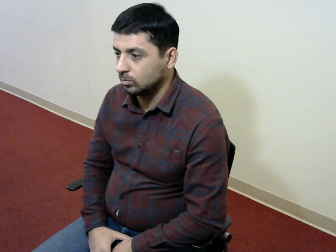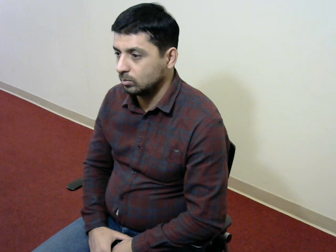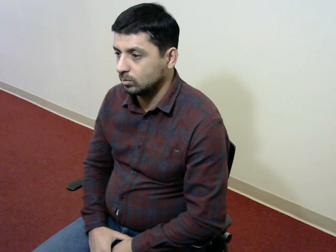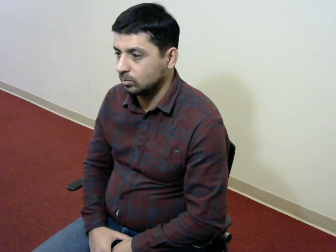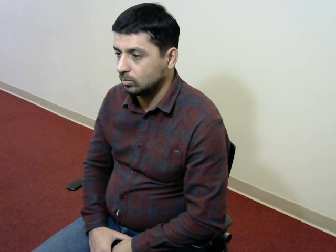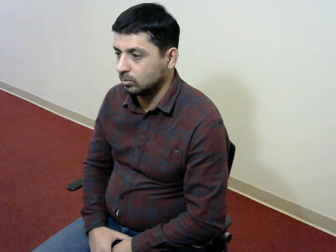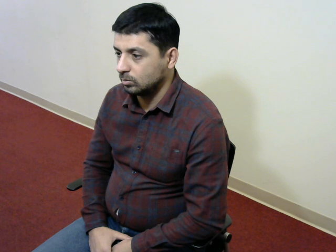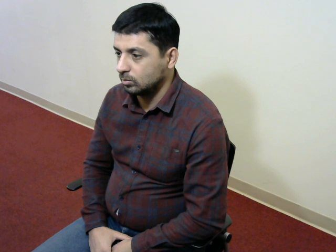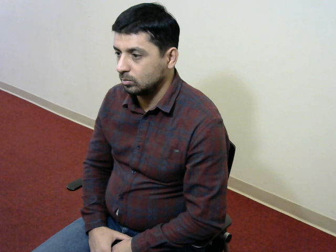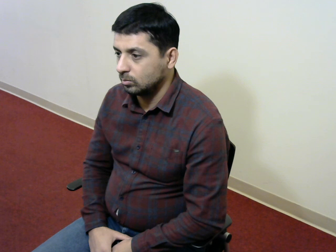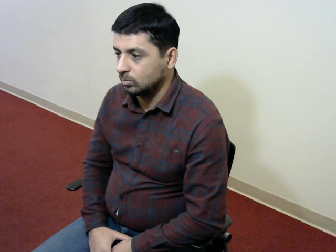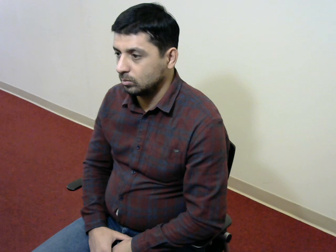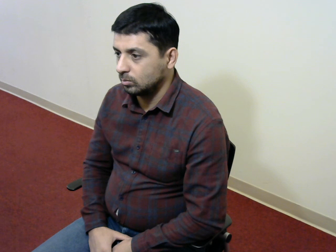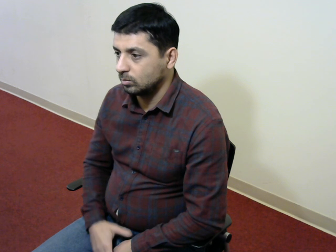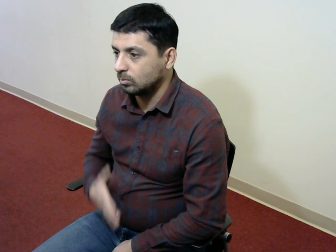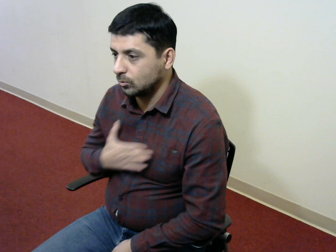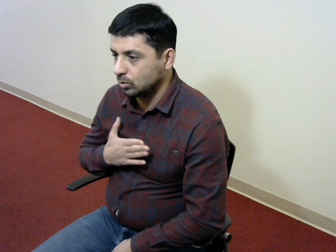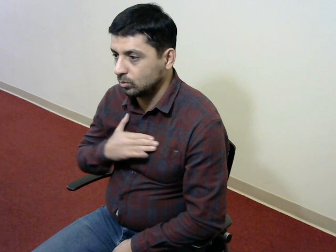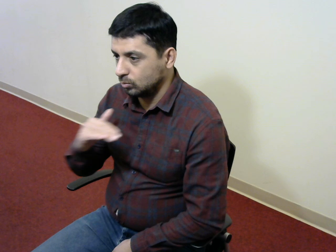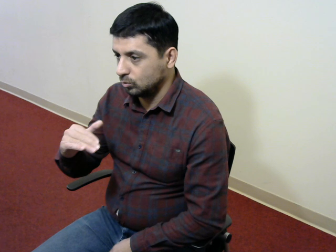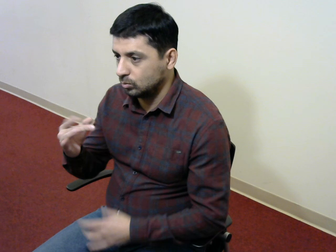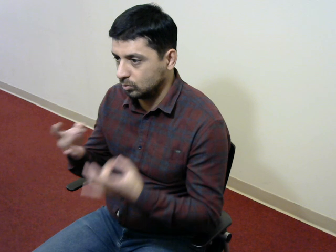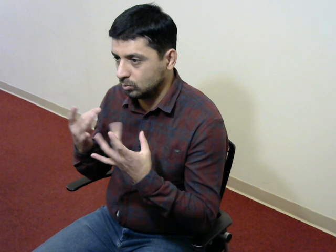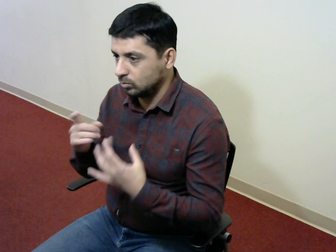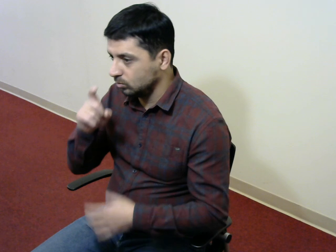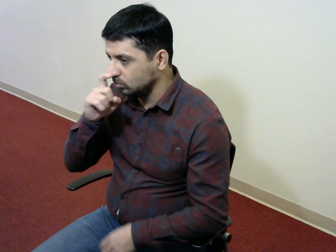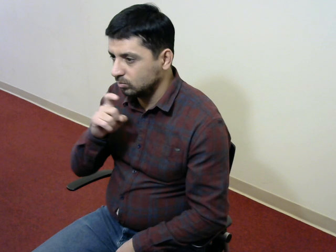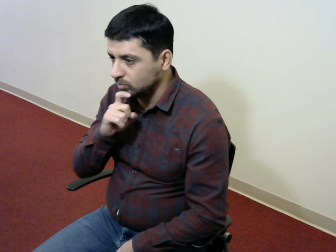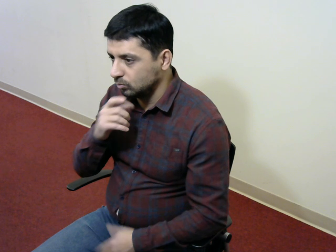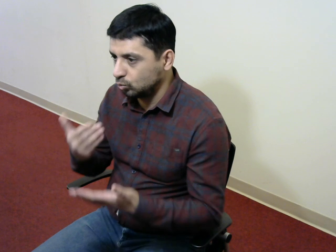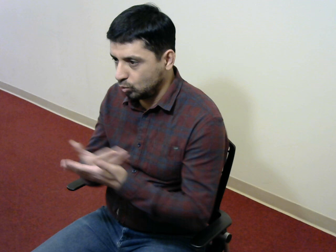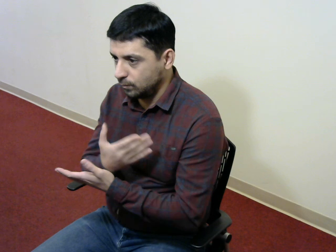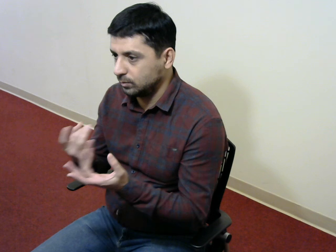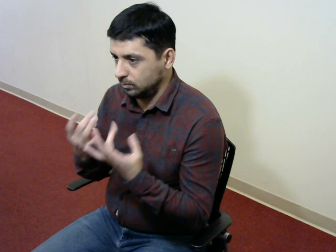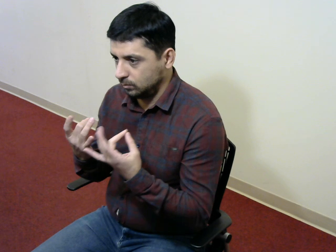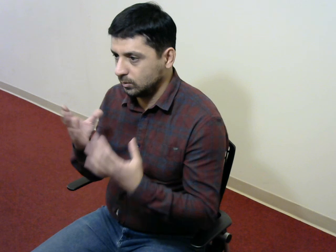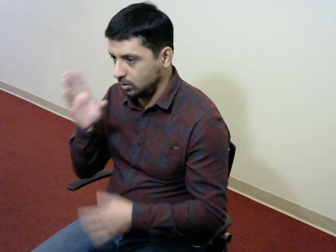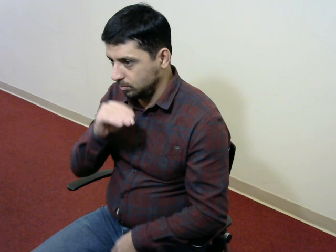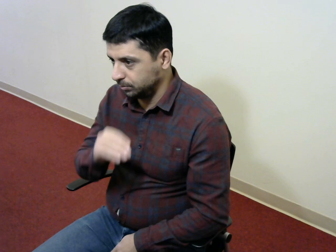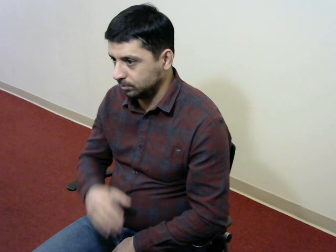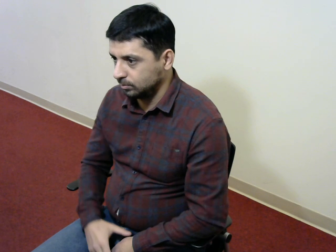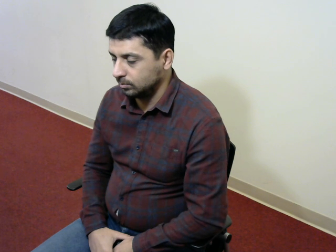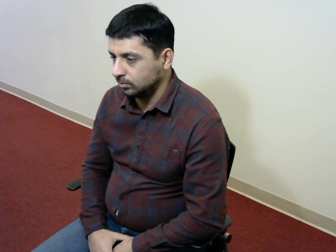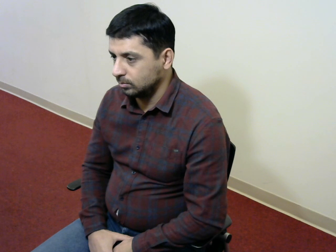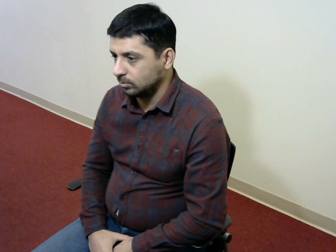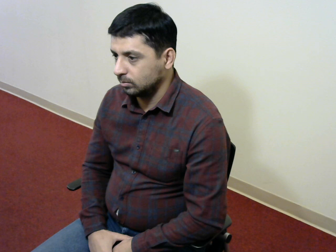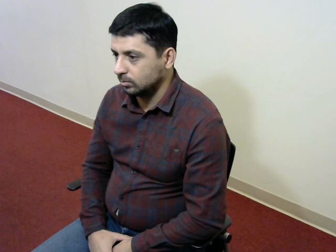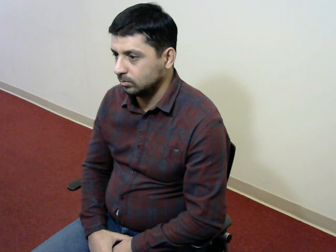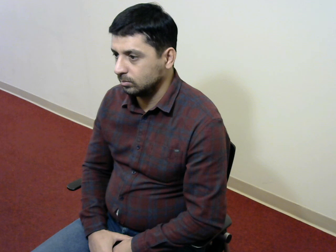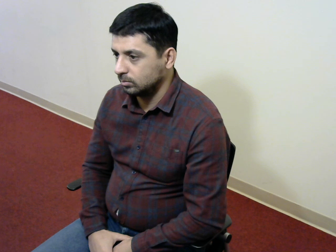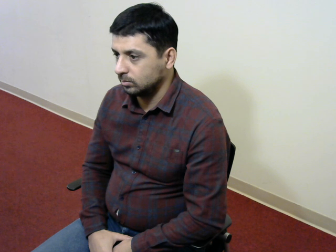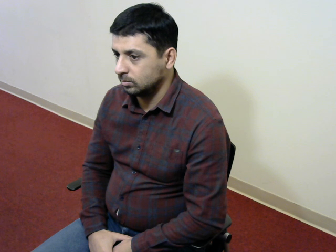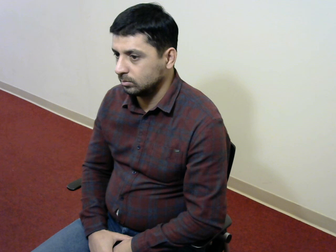Mən sizin dediklərinizi başa düşmədim, yenidən izah edə bilərsinizmi?